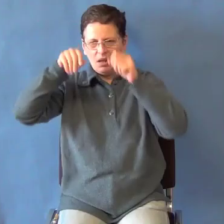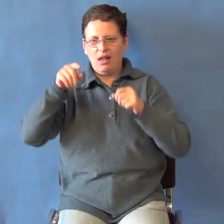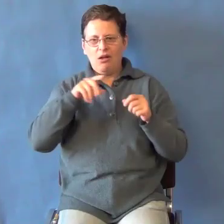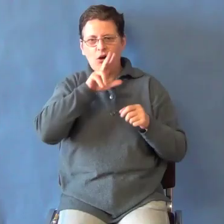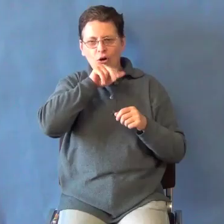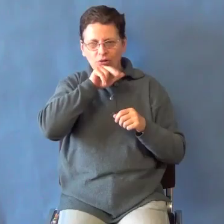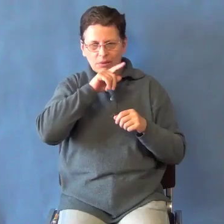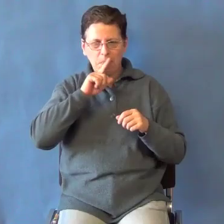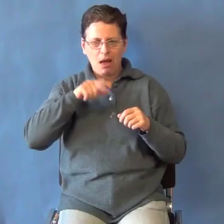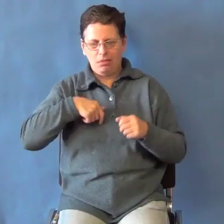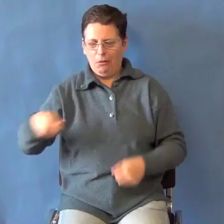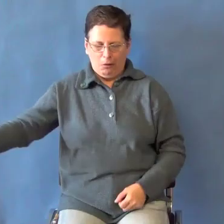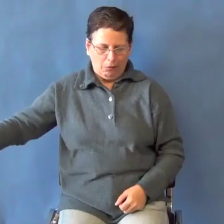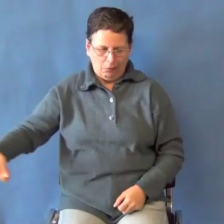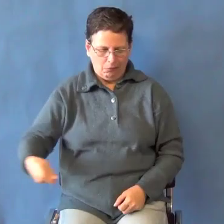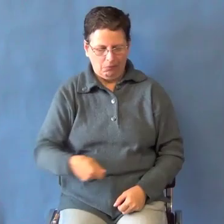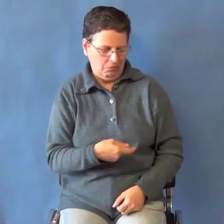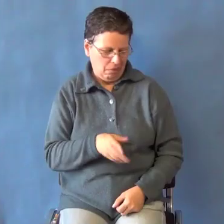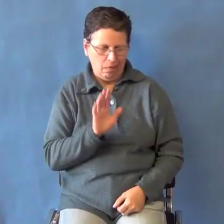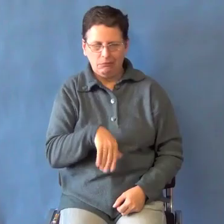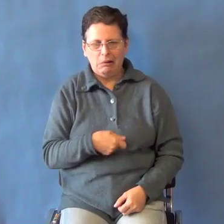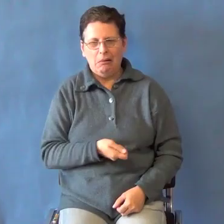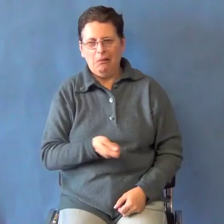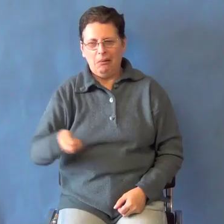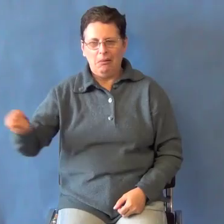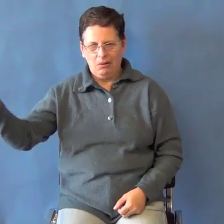Pan prowadzi kozę.